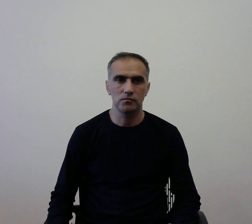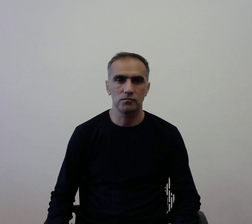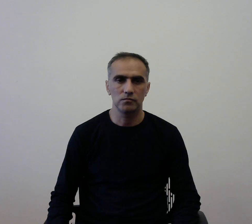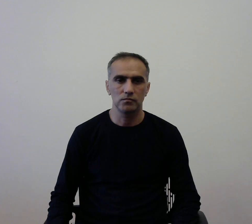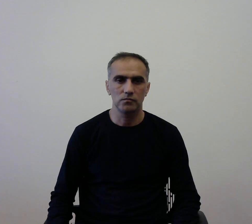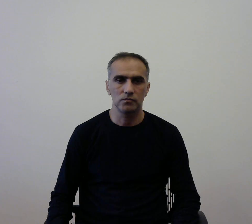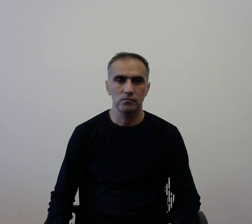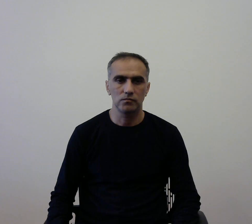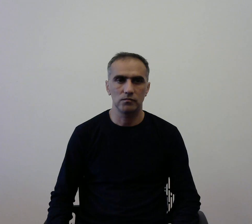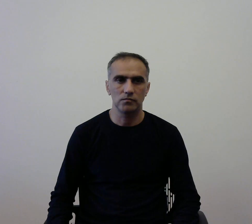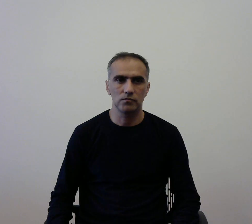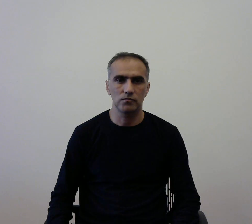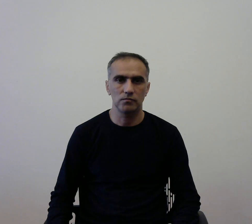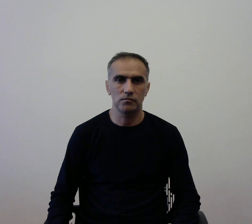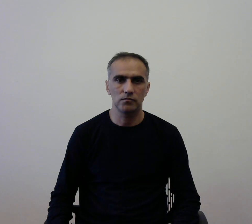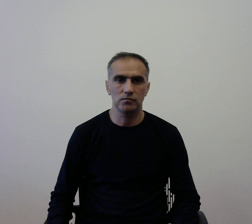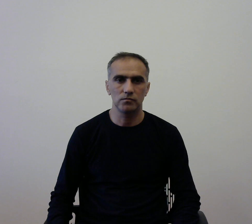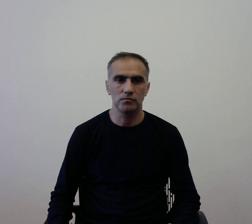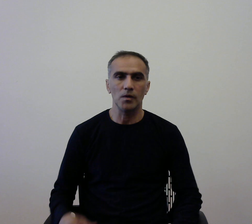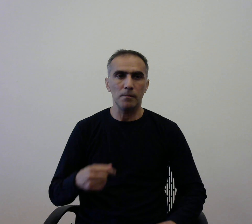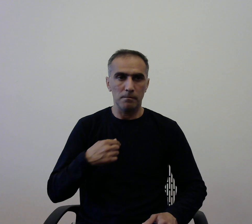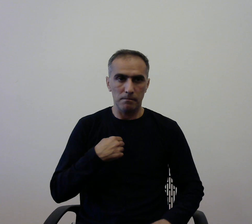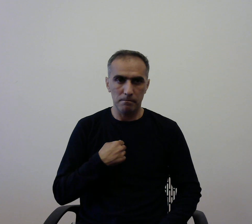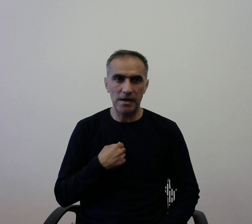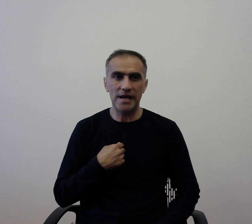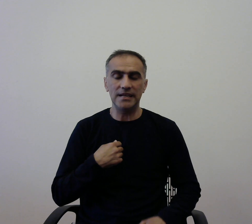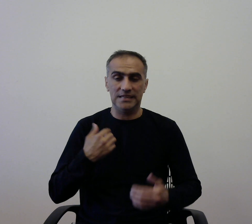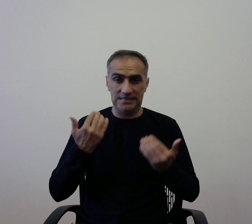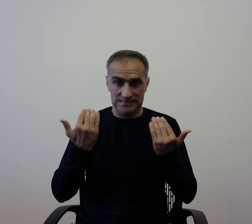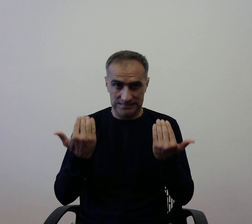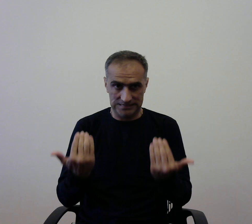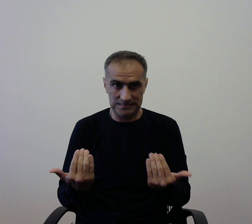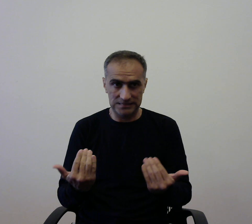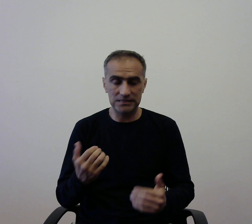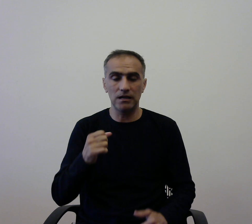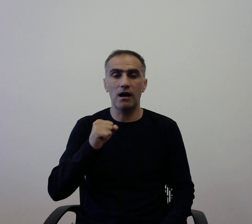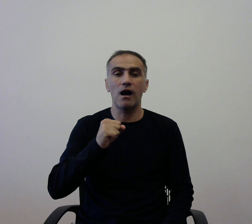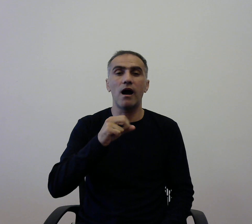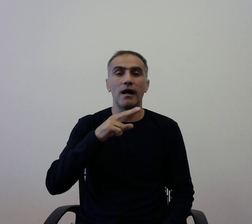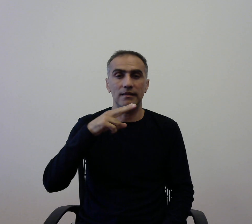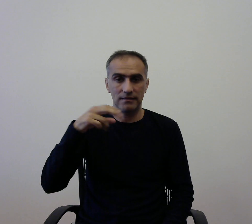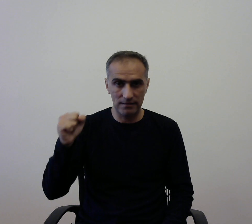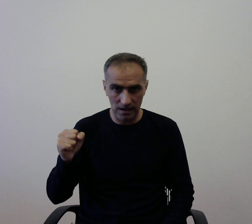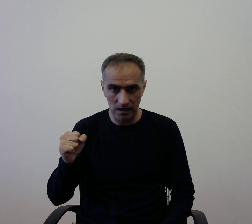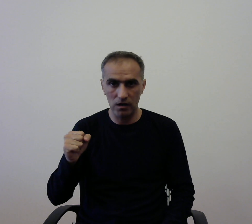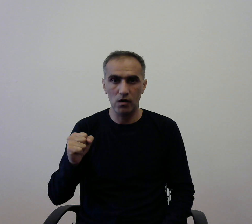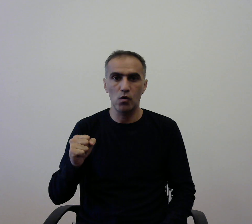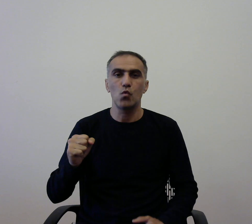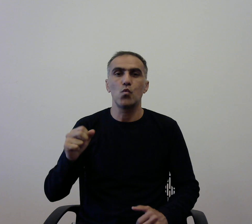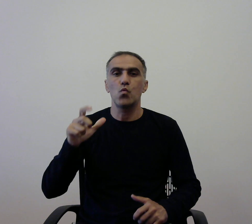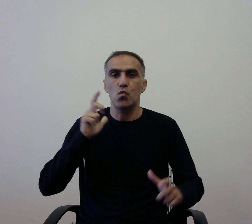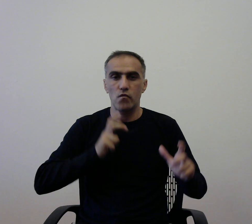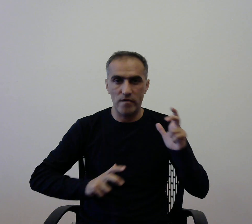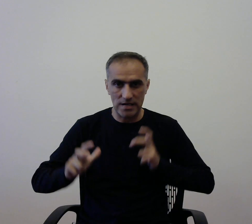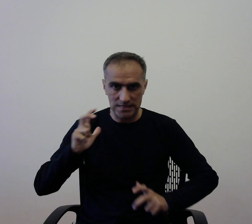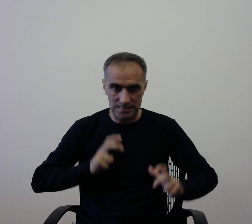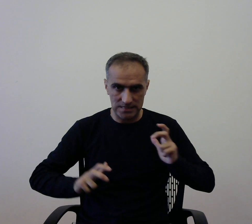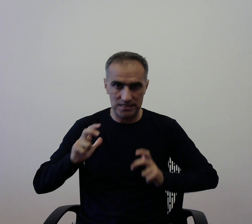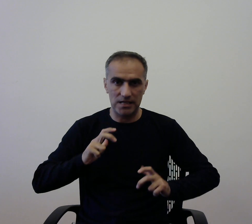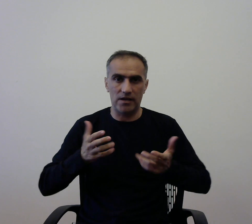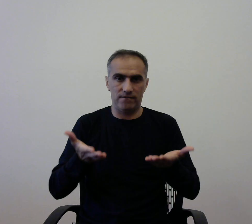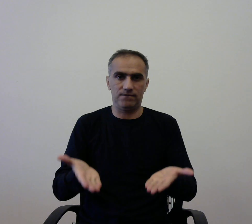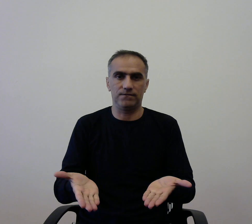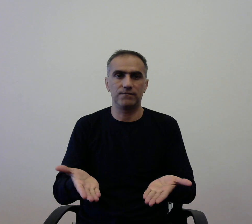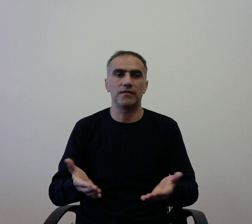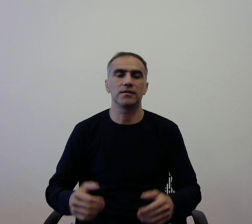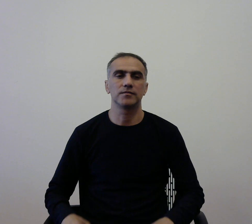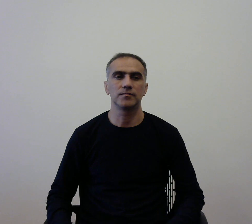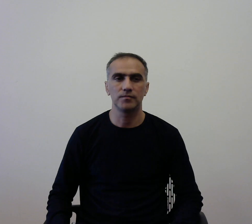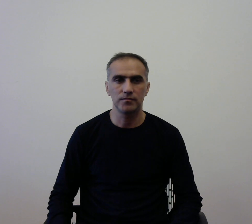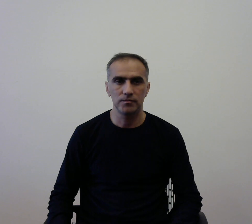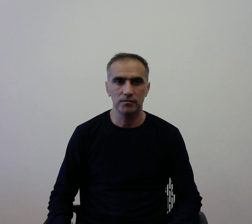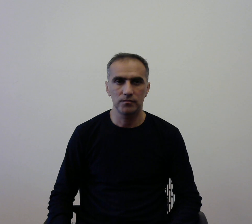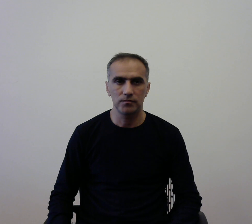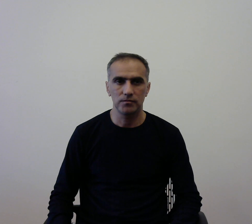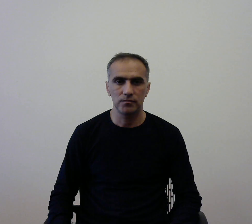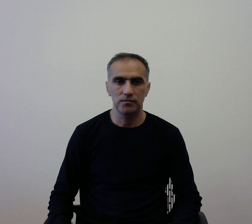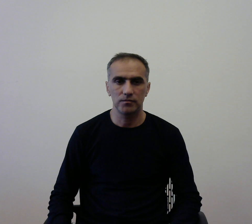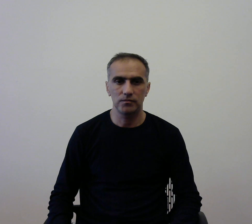Mən indi ADA universitetindəyəm